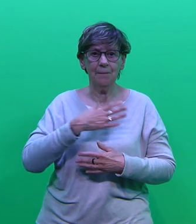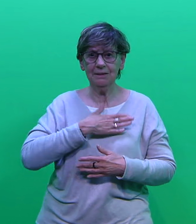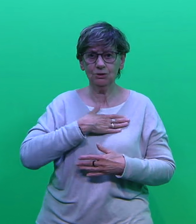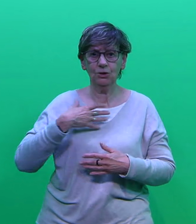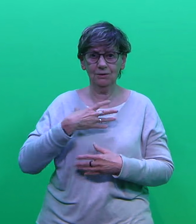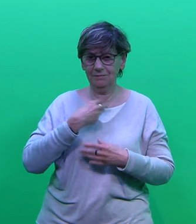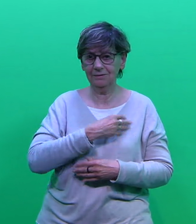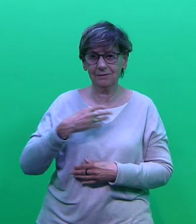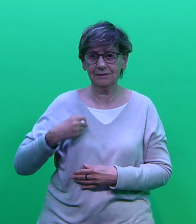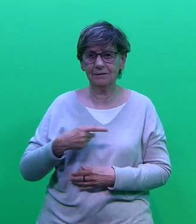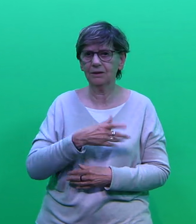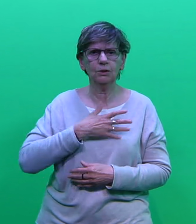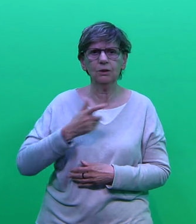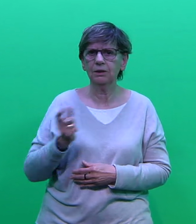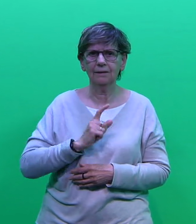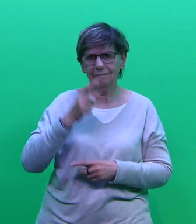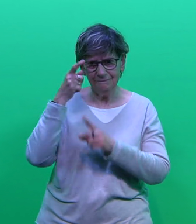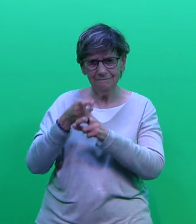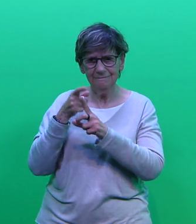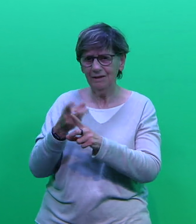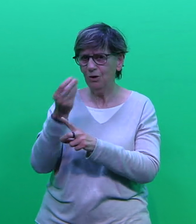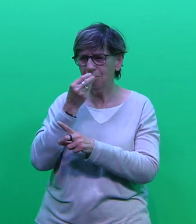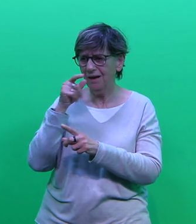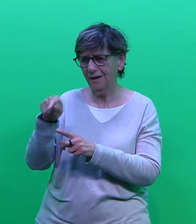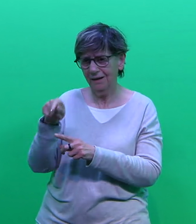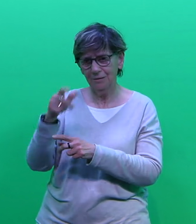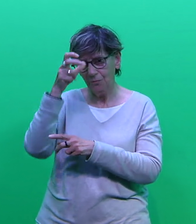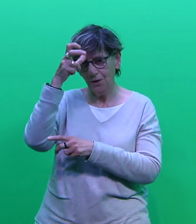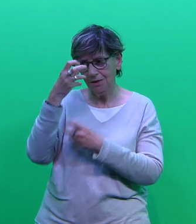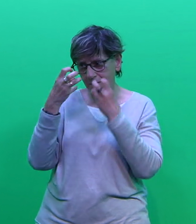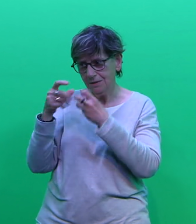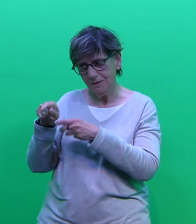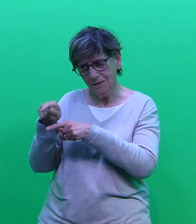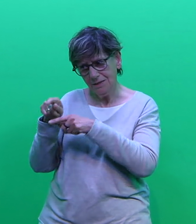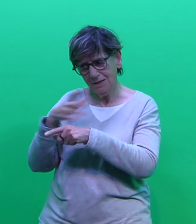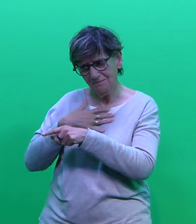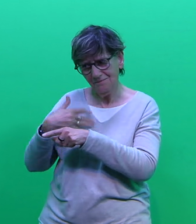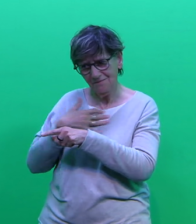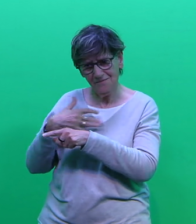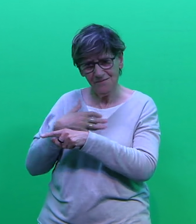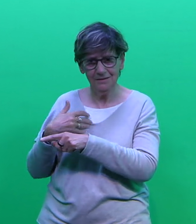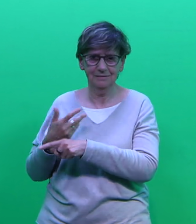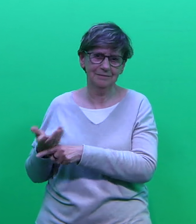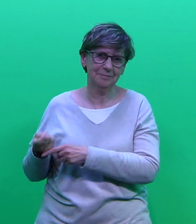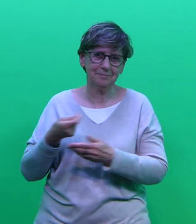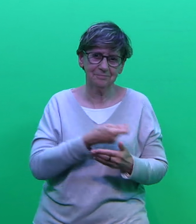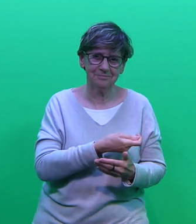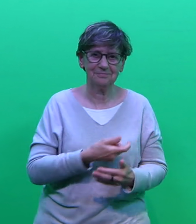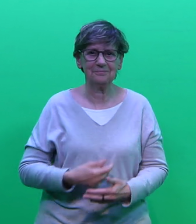No vol el pit, està obsessionat amb el menjar, quan veu pollastre se li envàn els ulls, en vol i li dono.